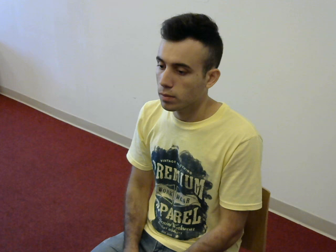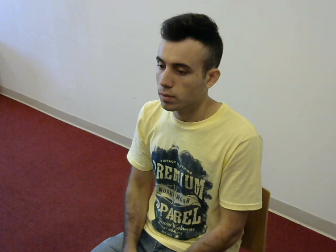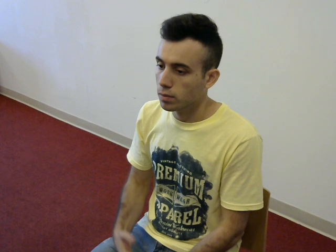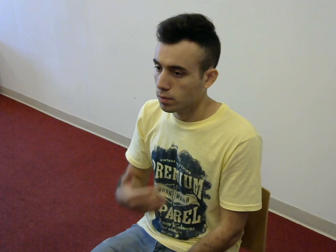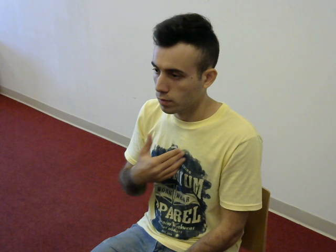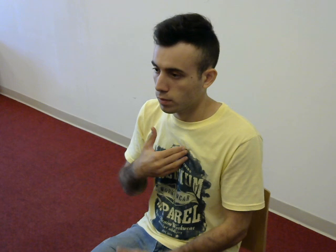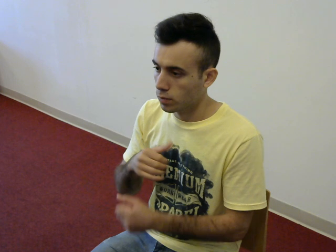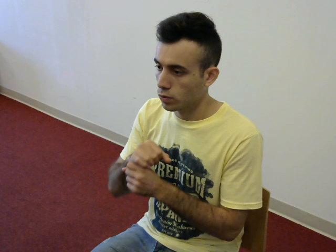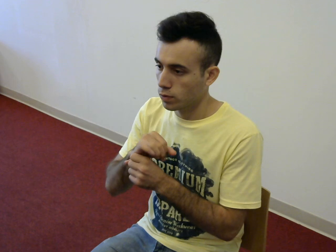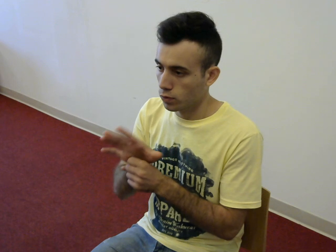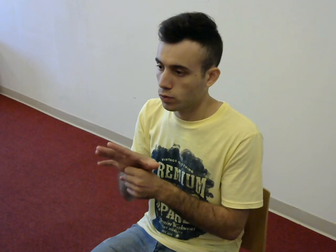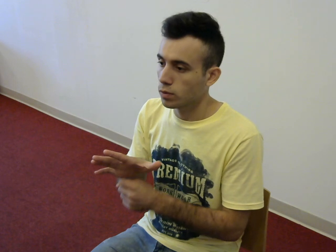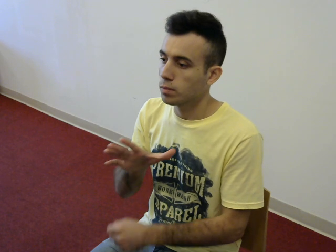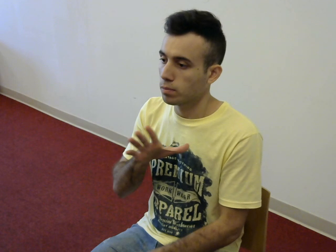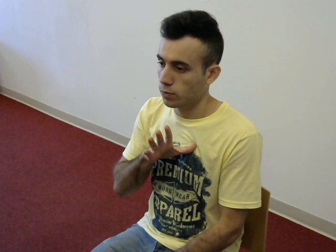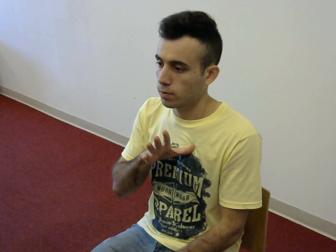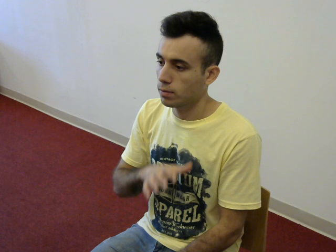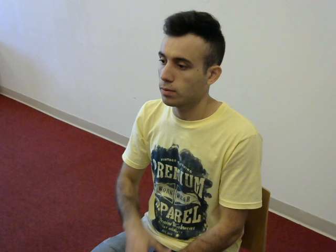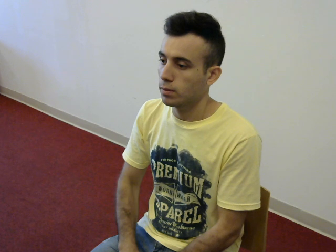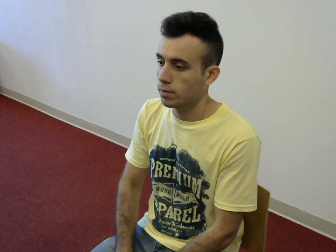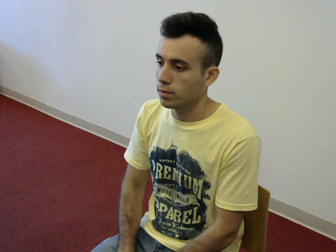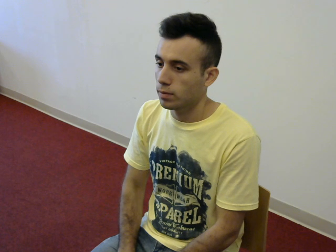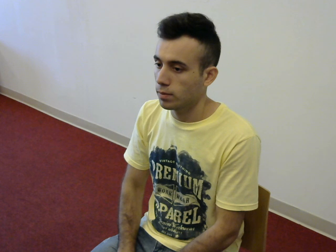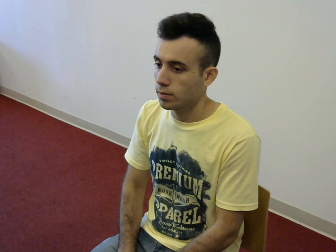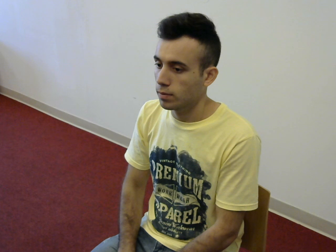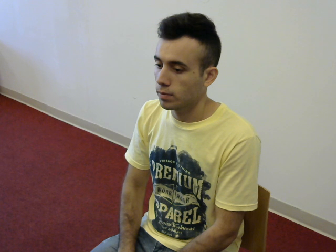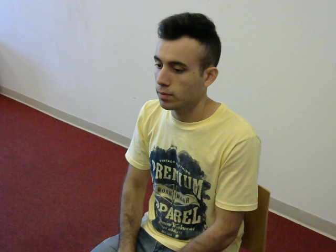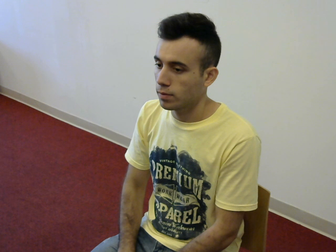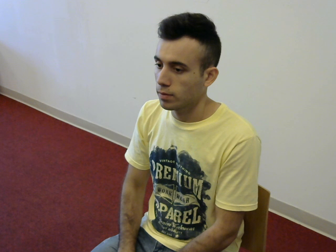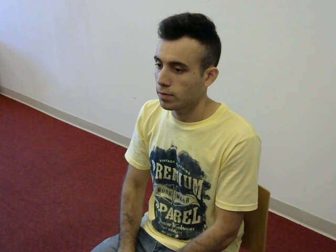Mən Covid-ə tutulmuşam